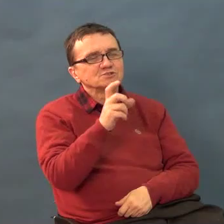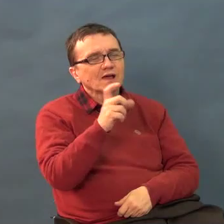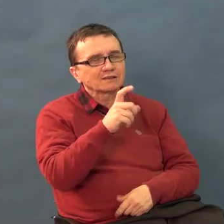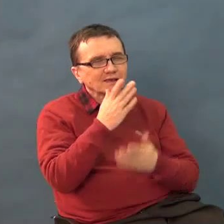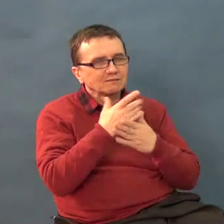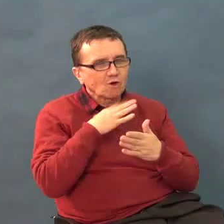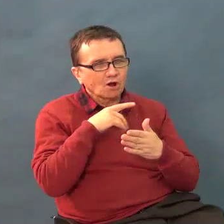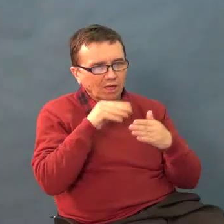Czwartek tylko wolny.